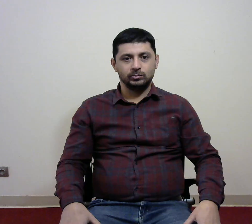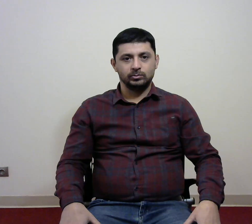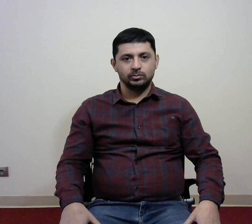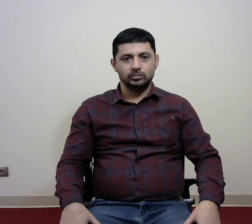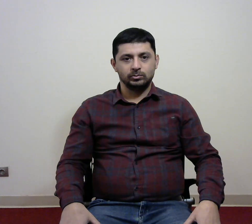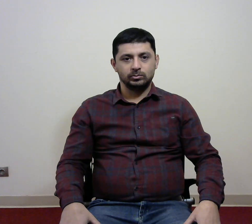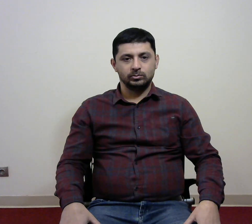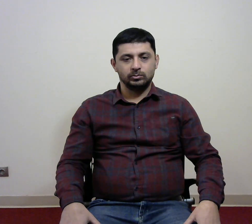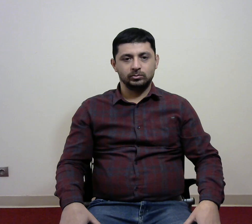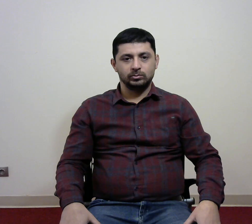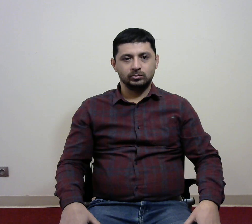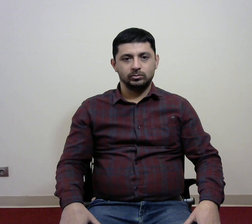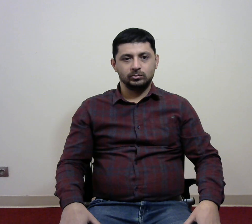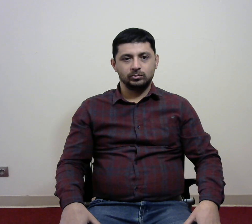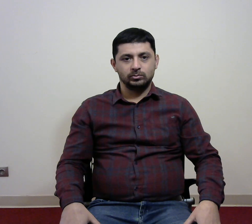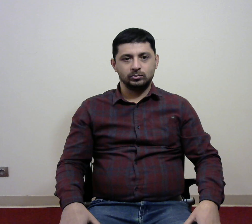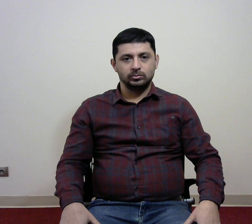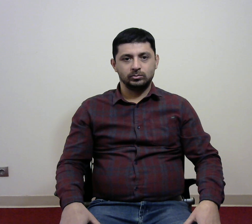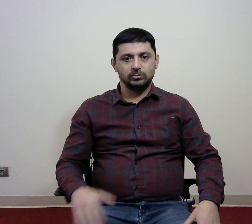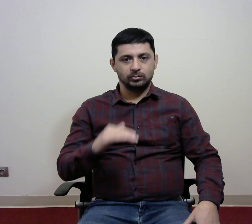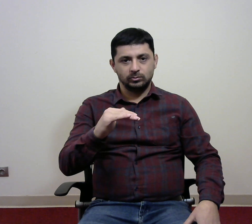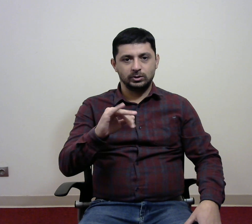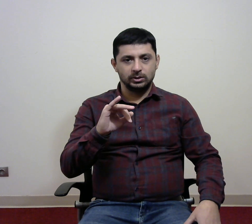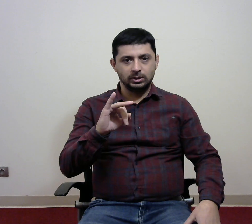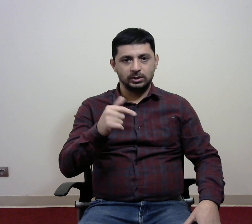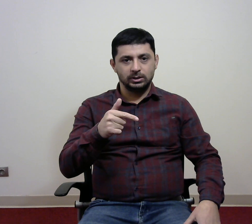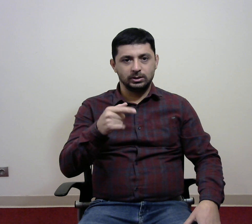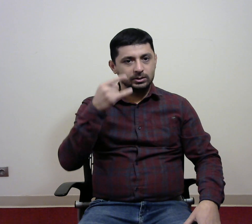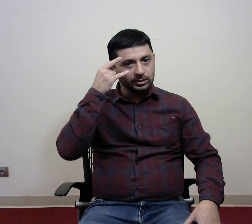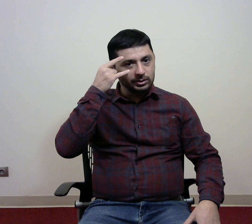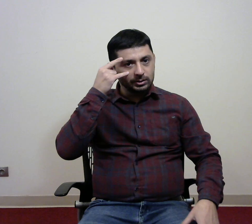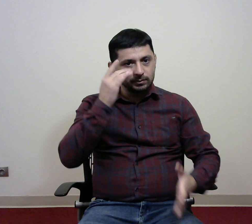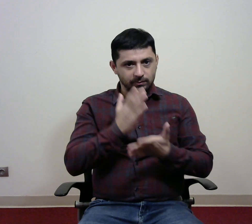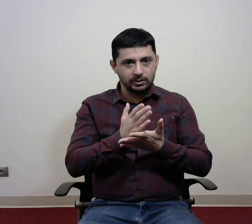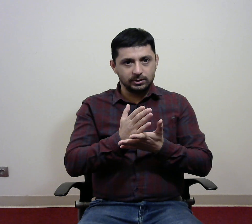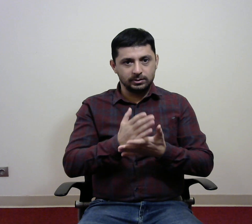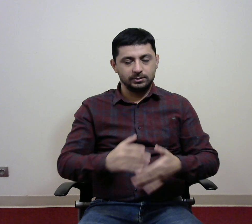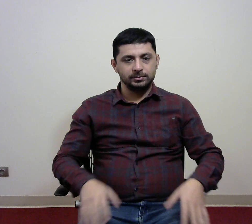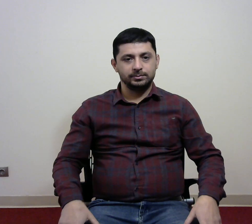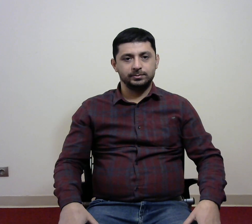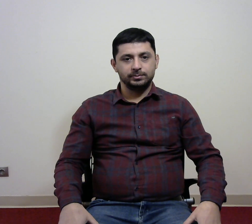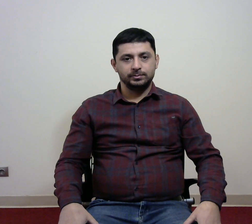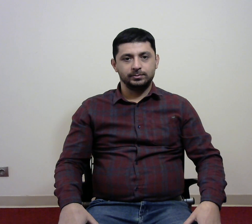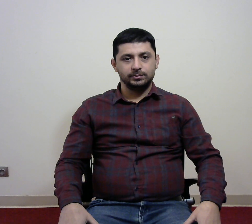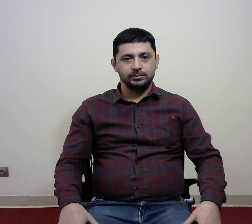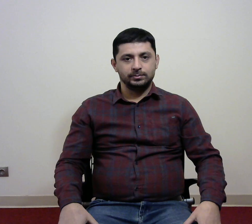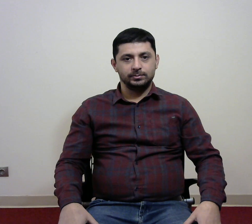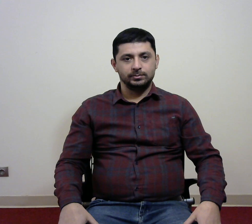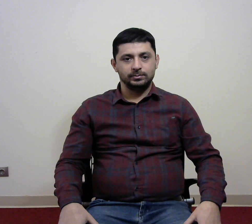Sənin instagramın var?